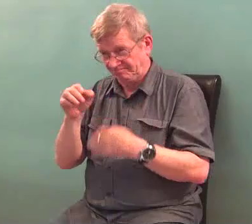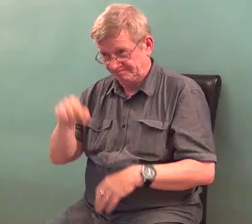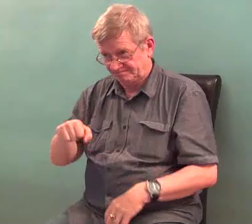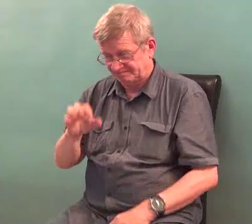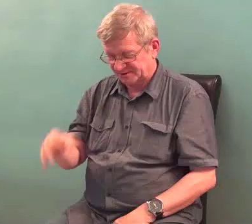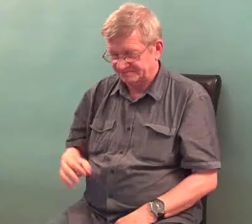Dobrze.